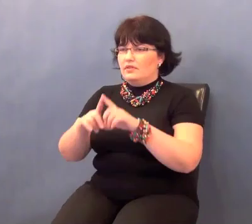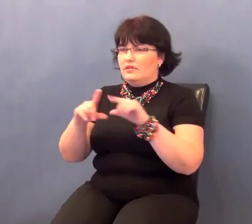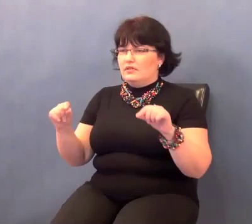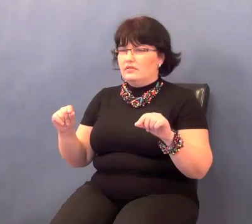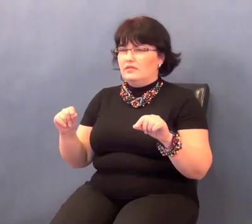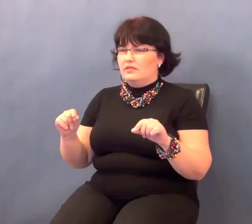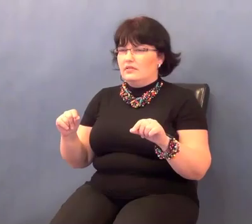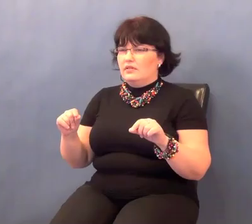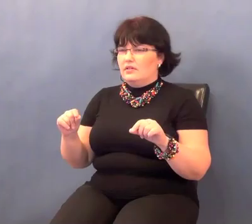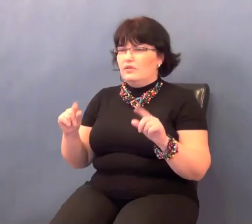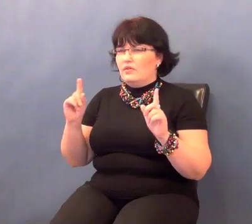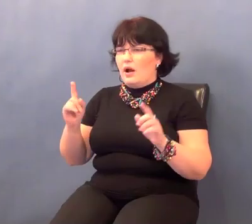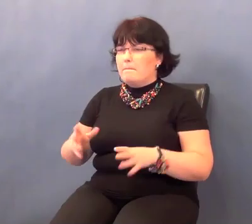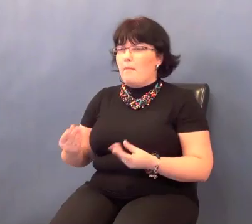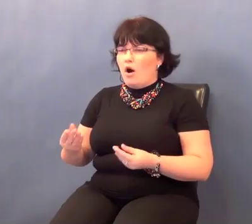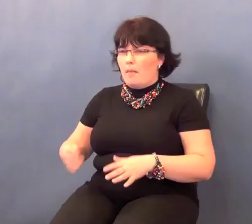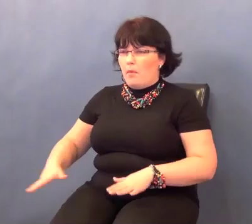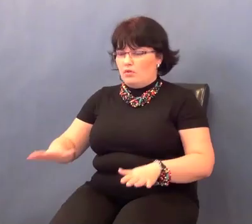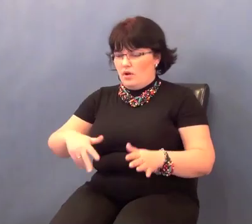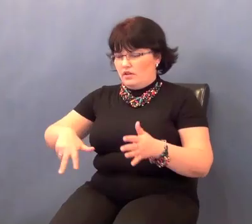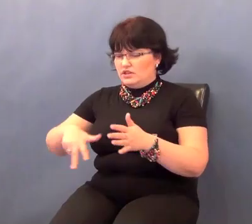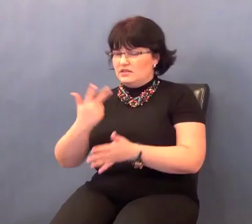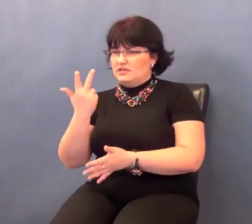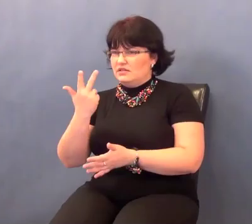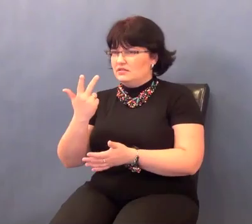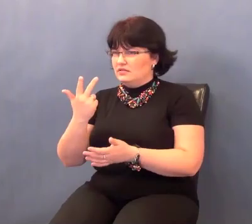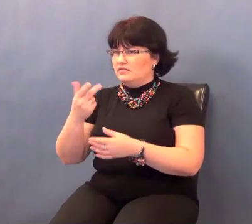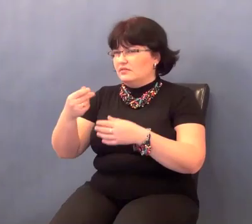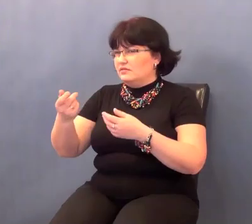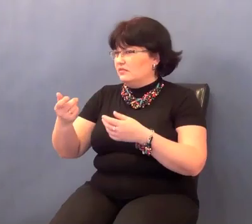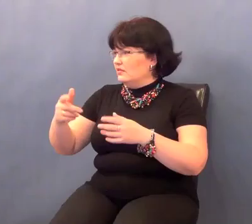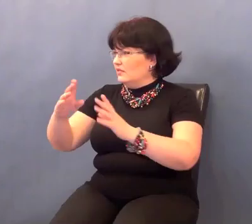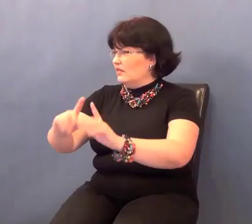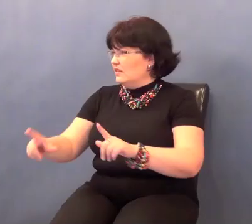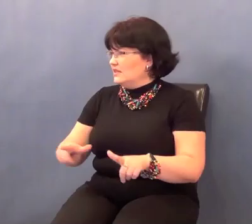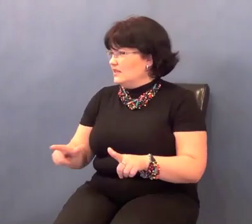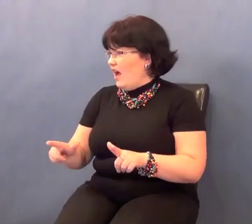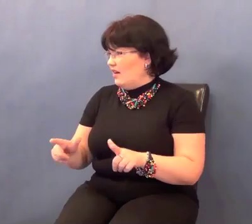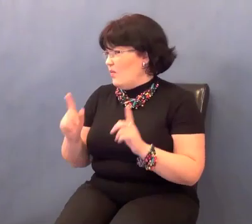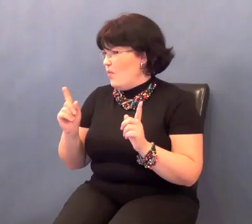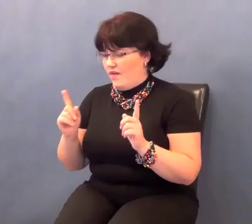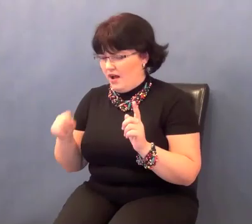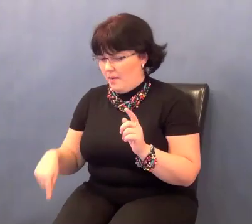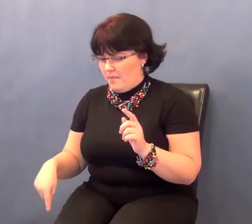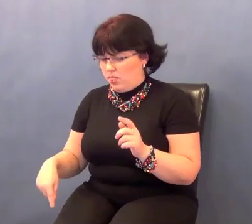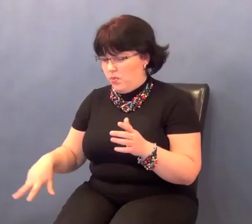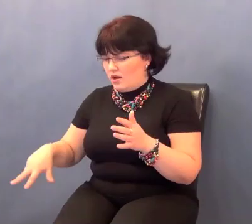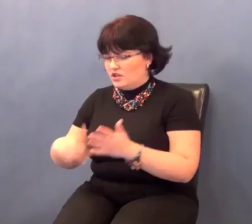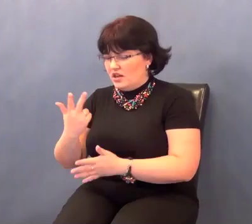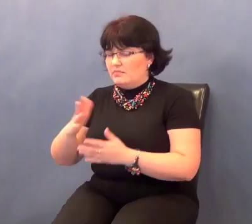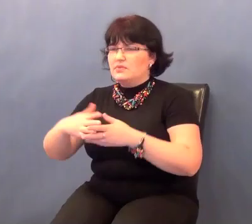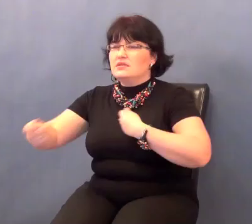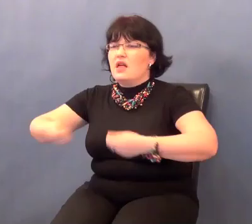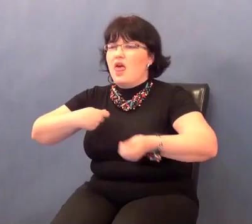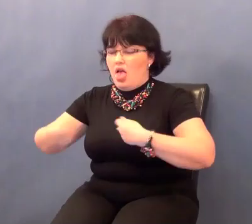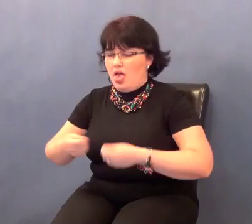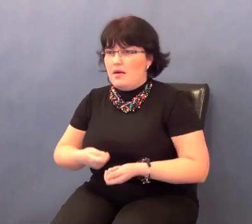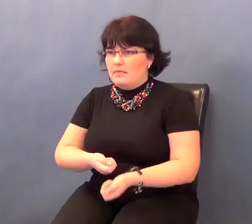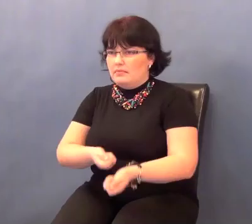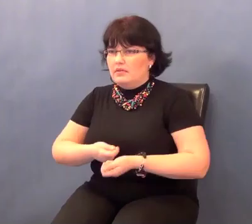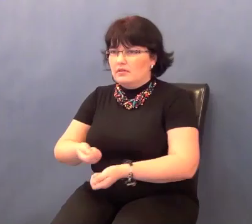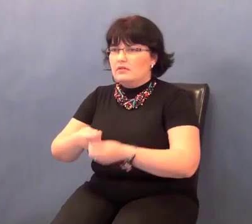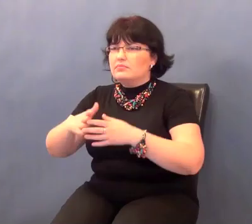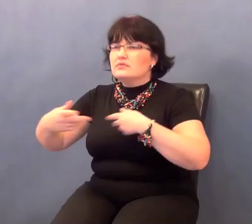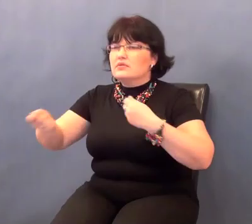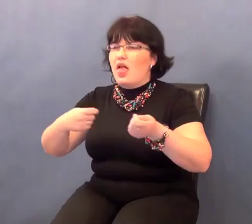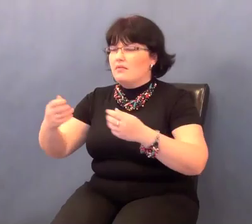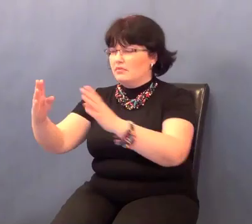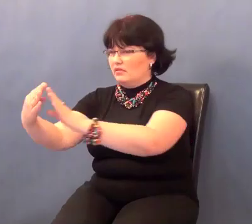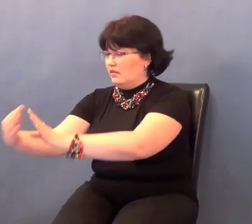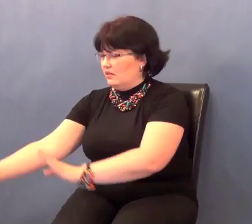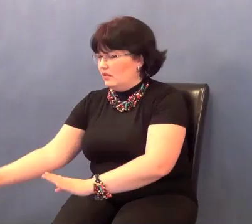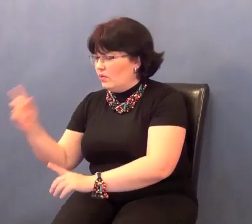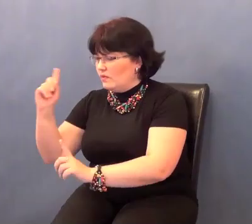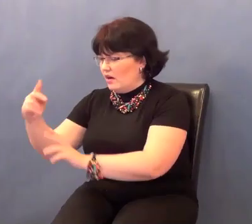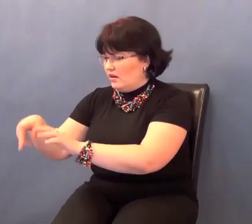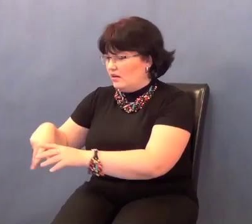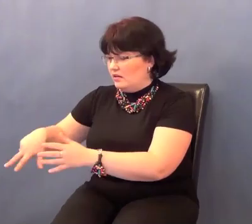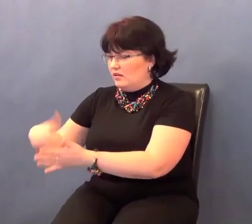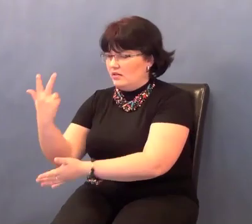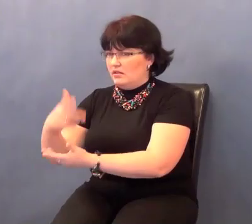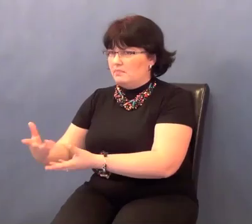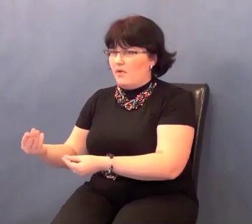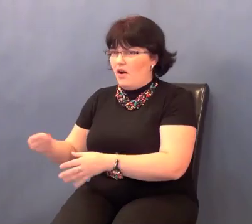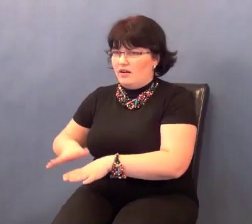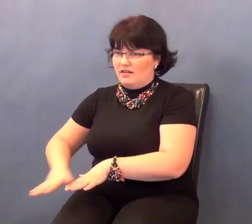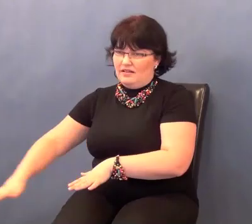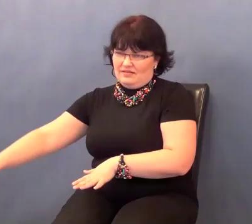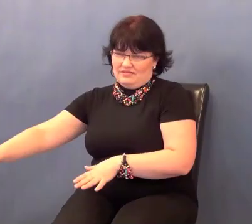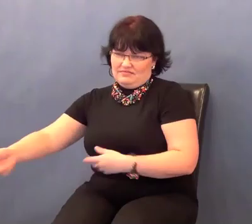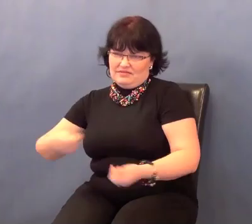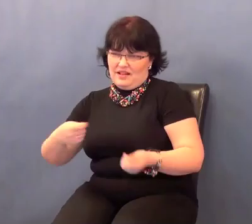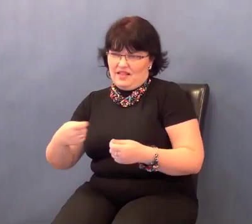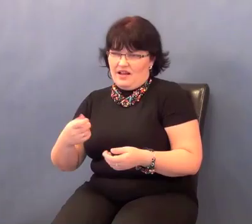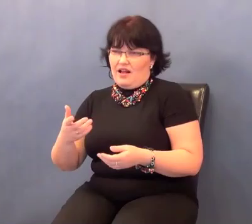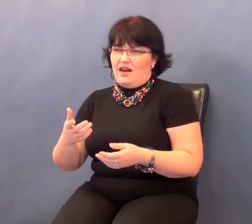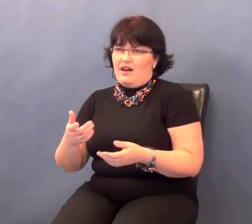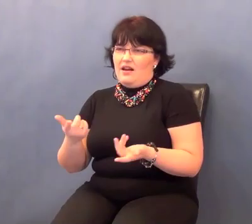Trójkątny znak mówi, że jest mokra nawierzchnia i można się poślizgnąć. Na przykład w sklepie też może być śliska nawierzchnia i można się poślizgnąć.